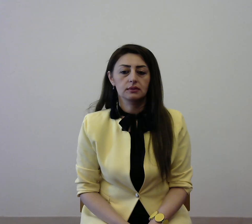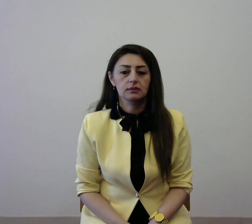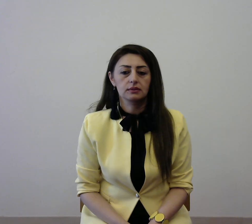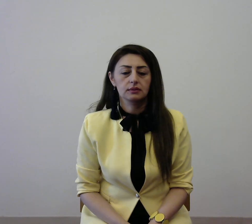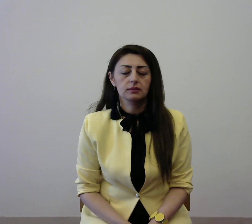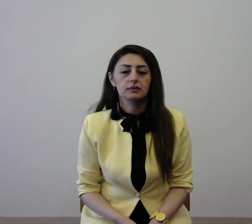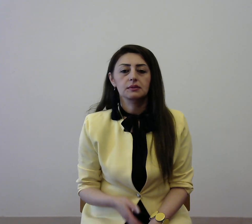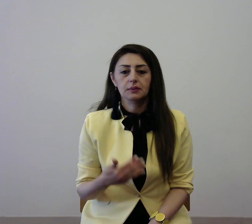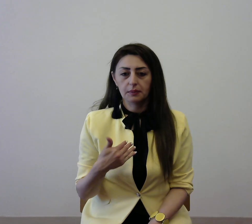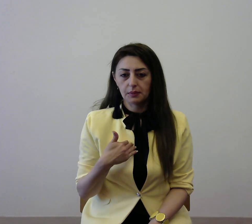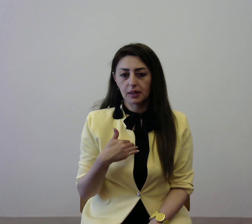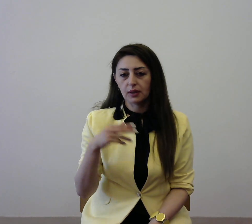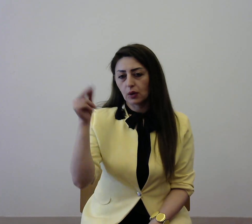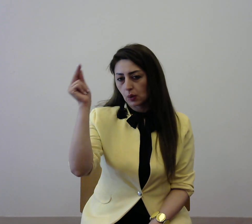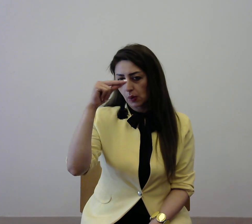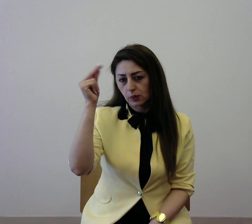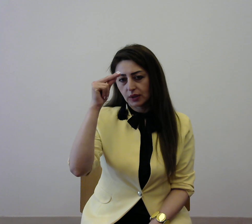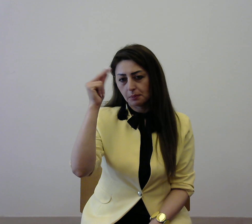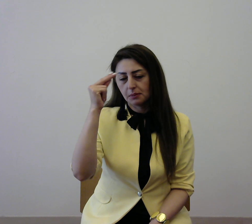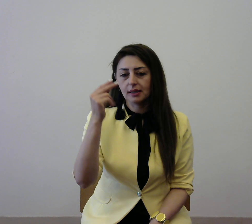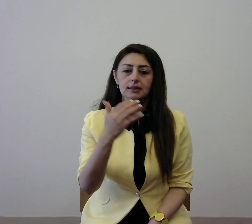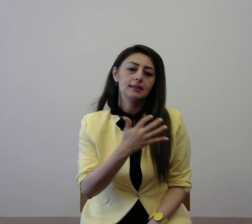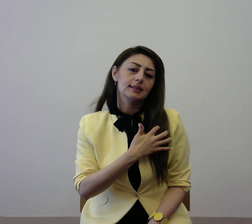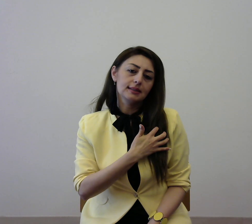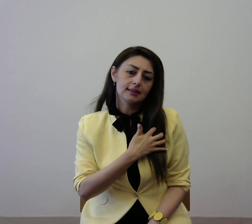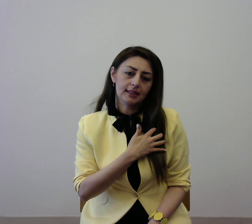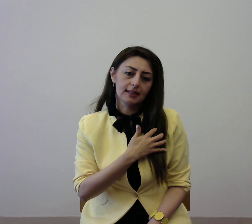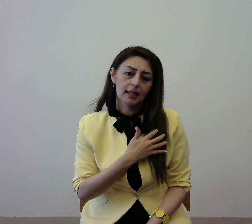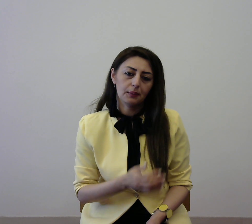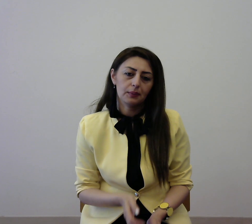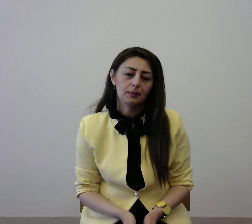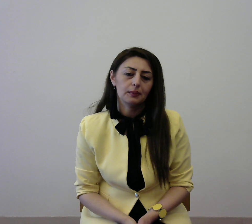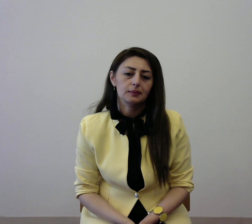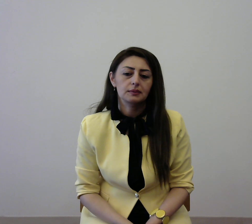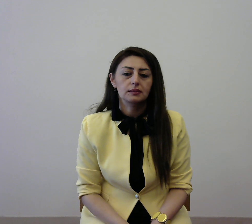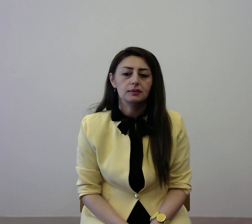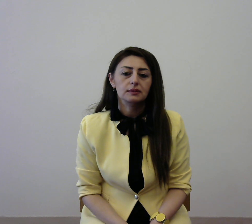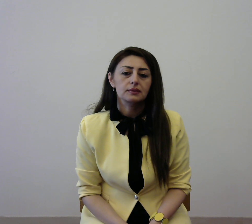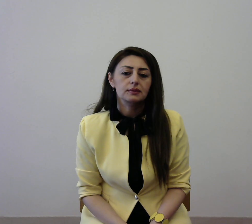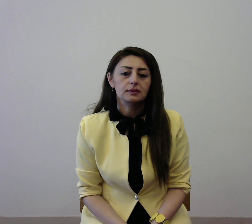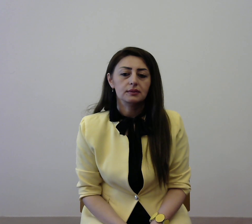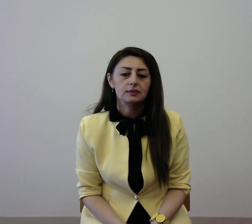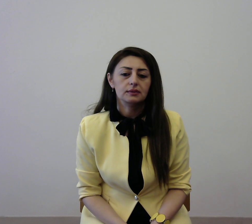Mən öyrənmək istəyirəm